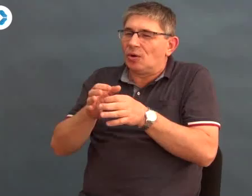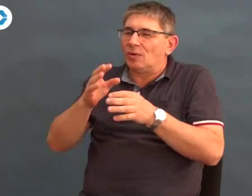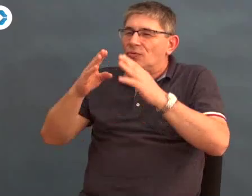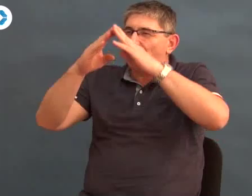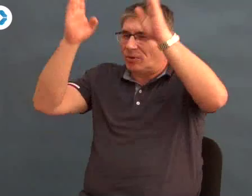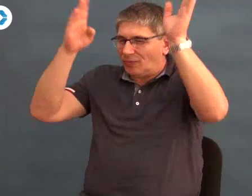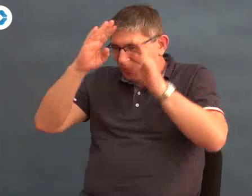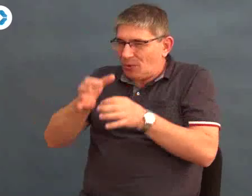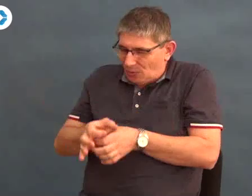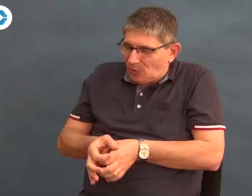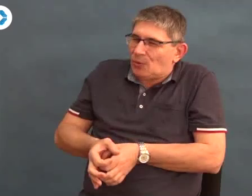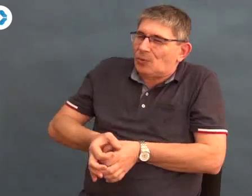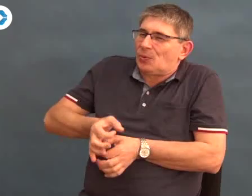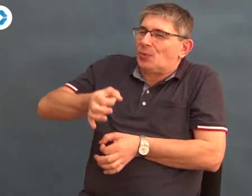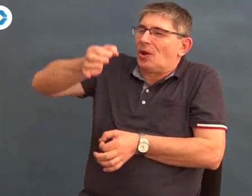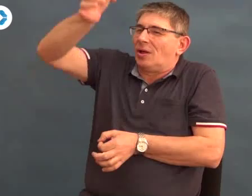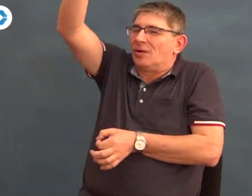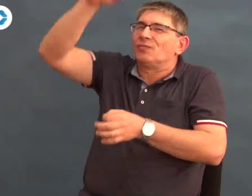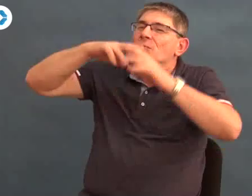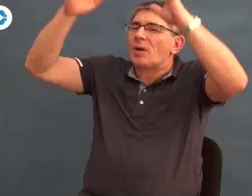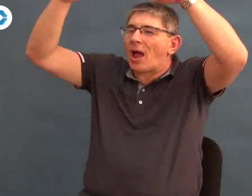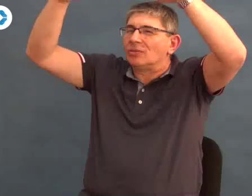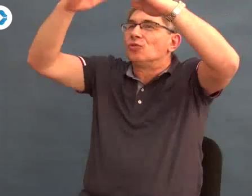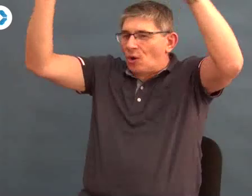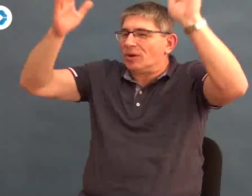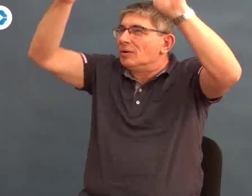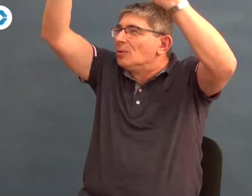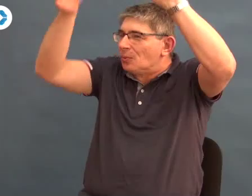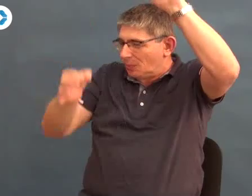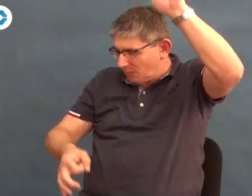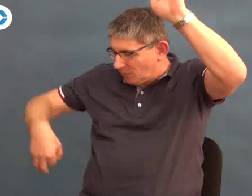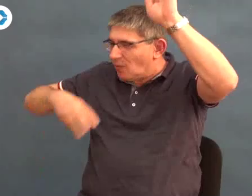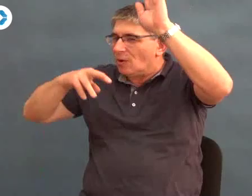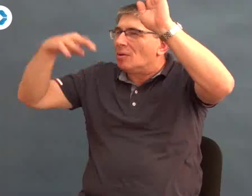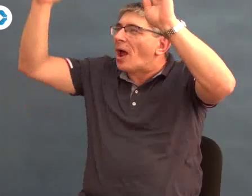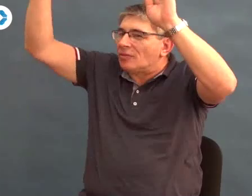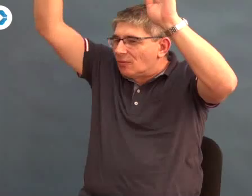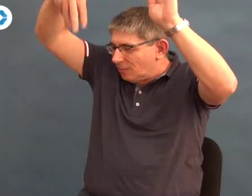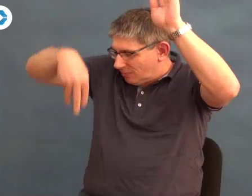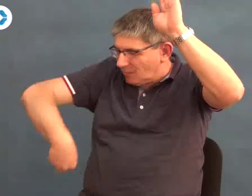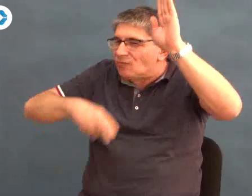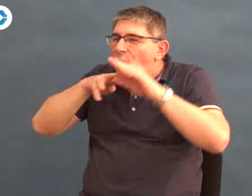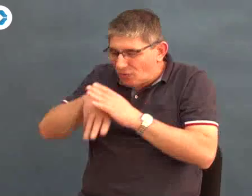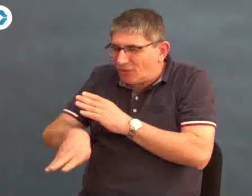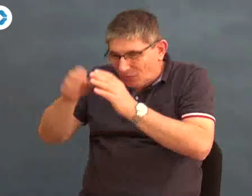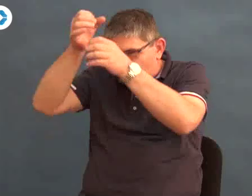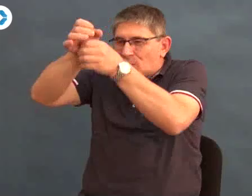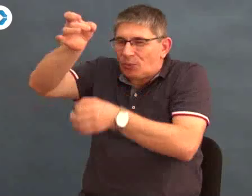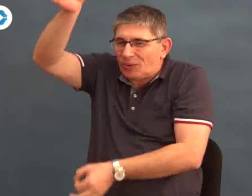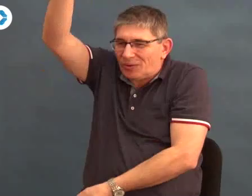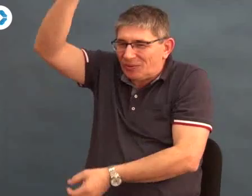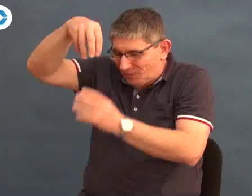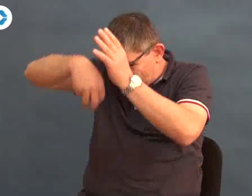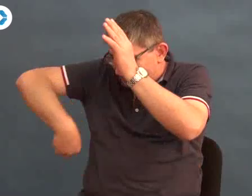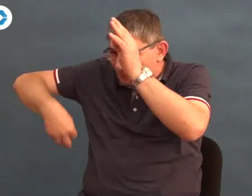Na domu jest rura, przez którą spływa deszczówka.